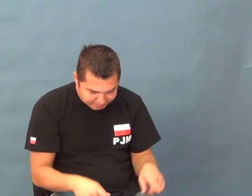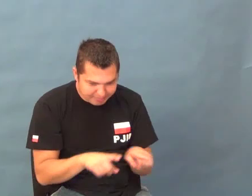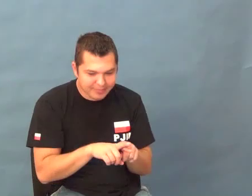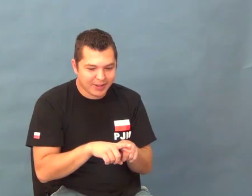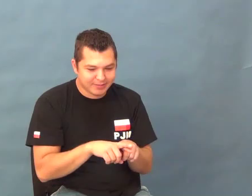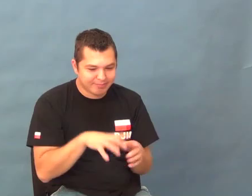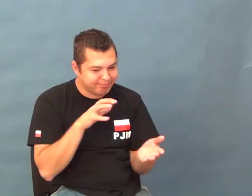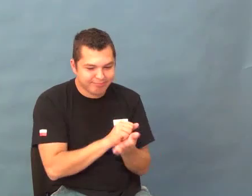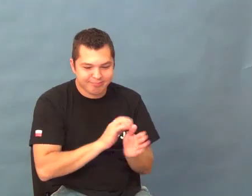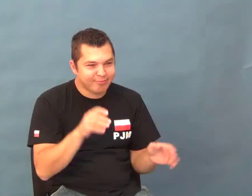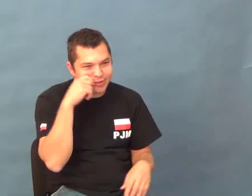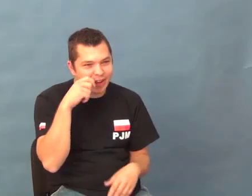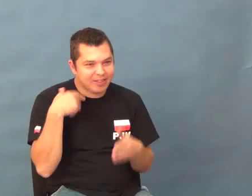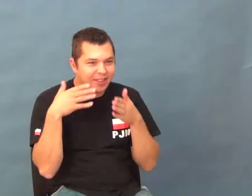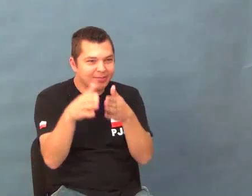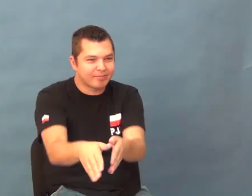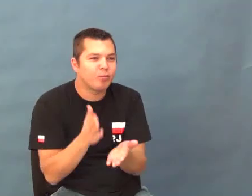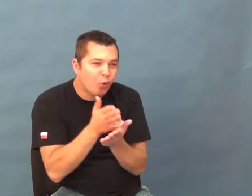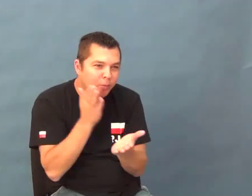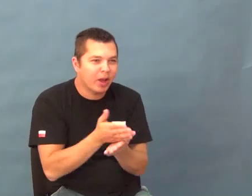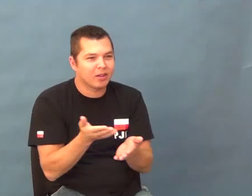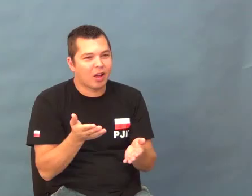Też jestem zajęty, jadę pomóc dziadkowi.